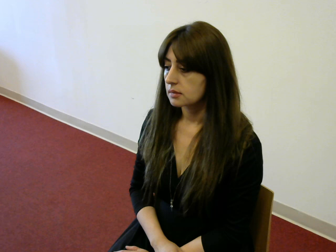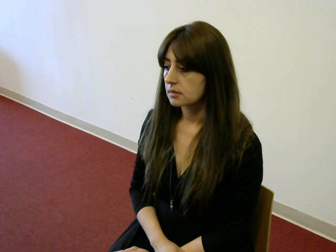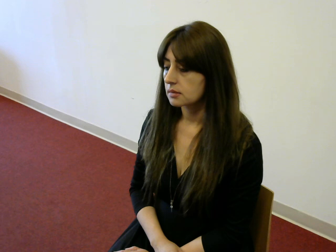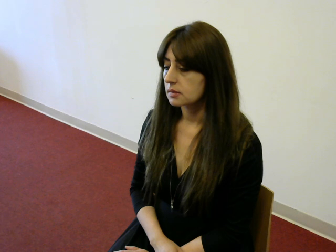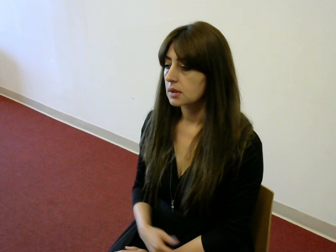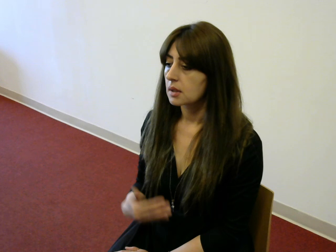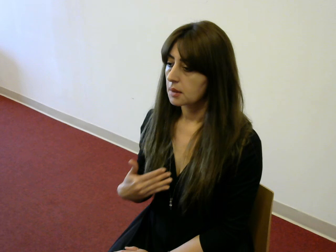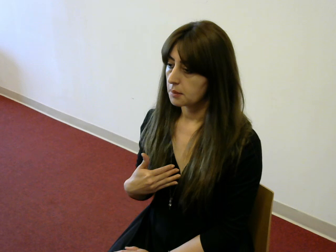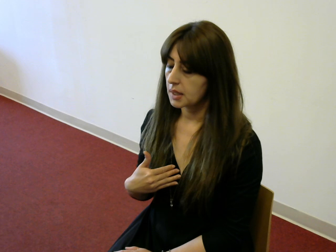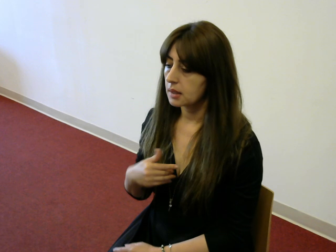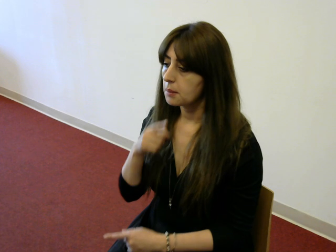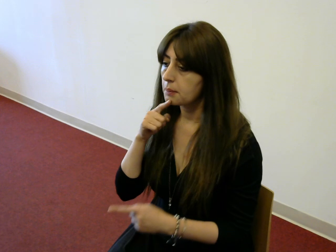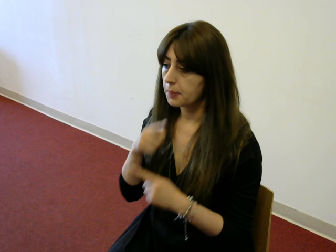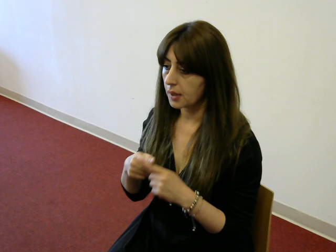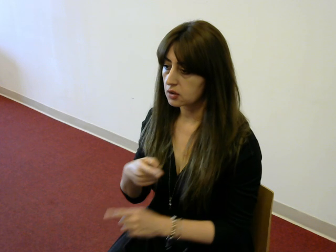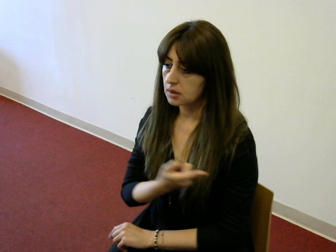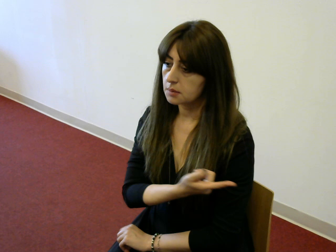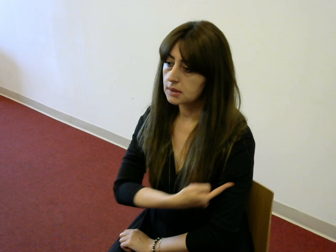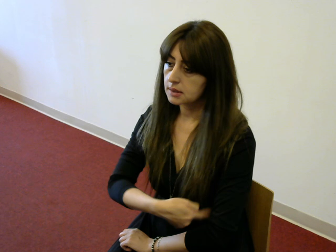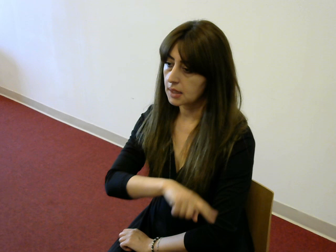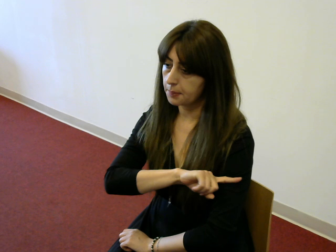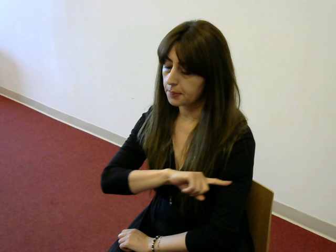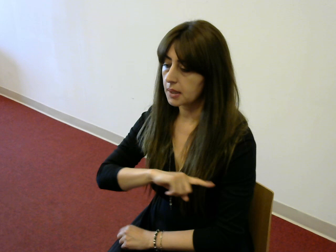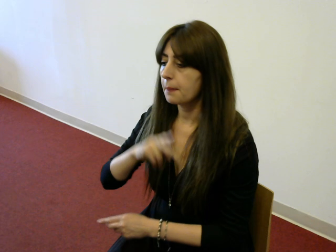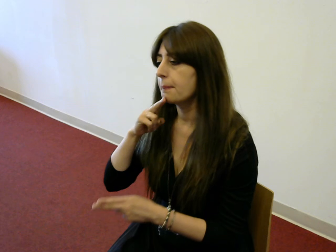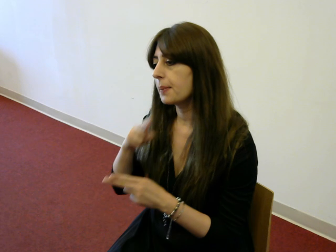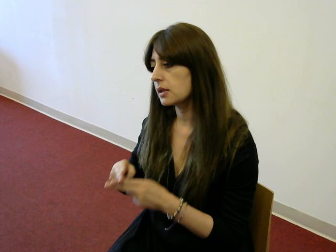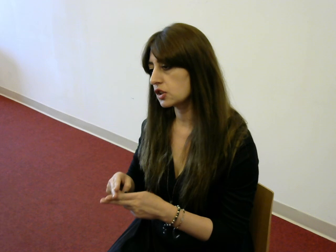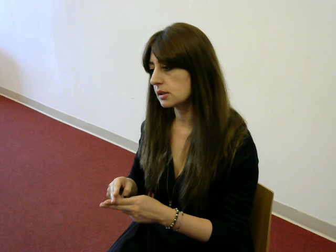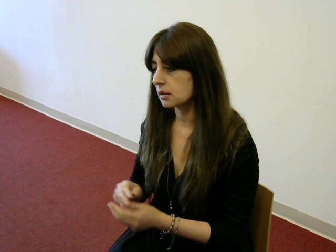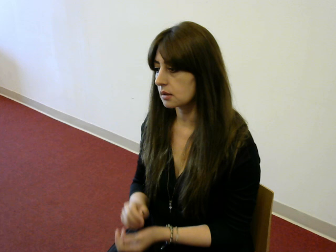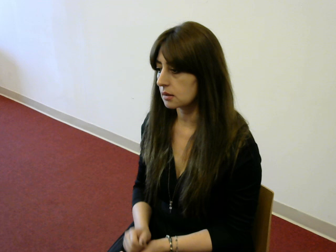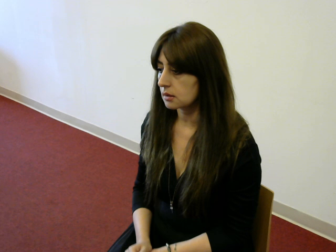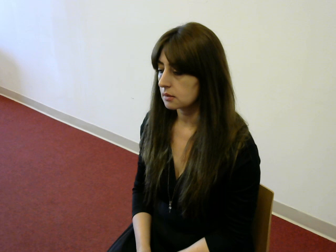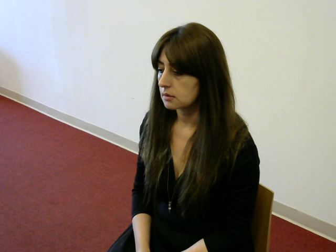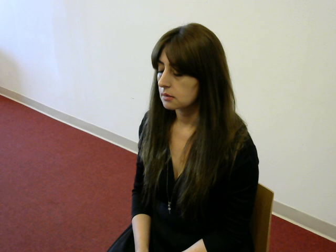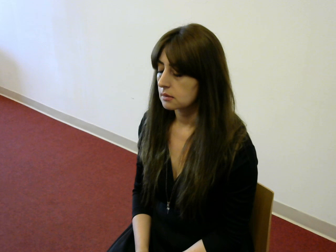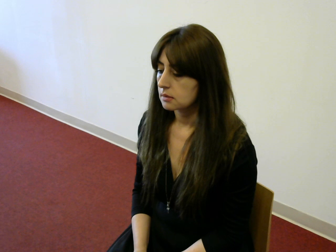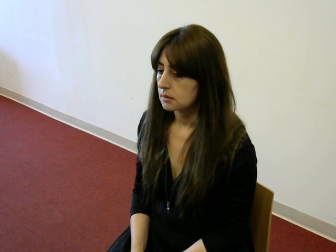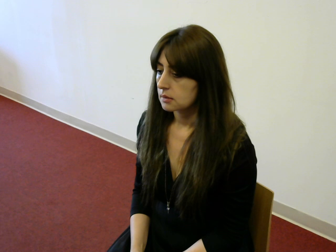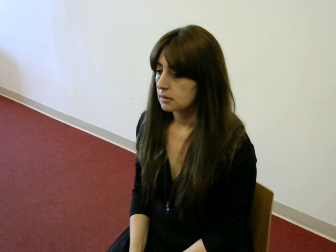Mənim bacım tibb bacısıdır